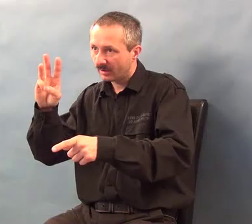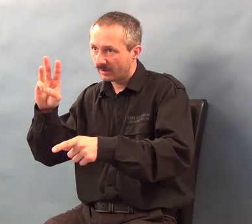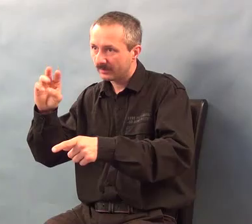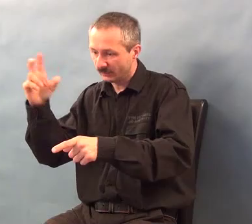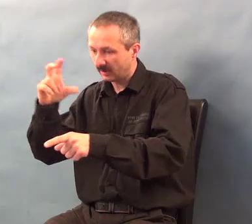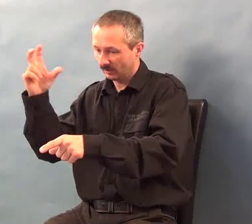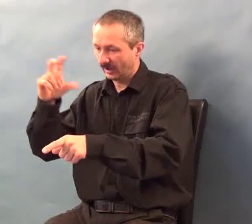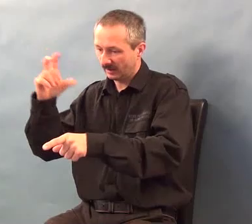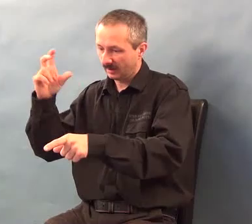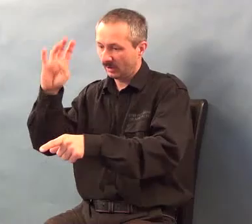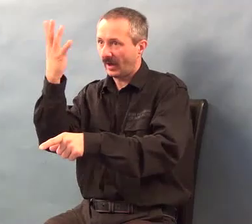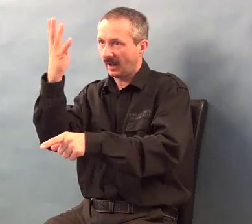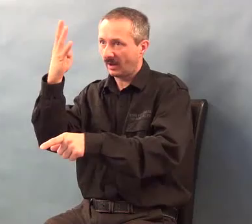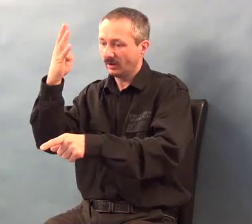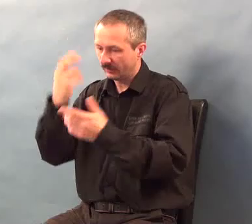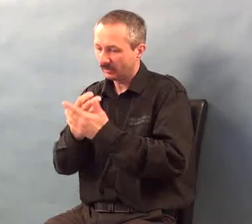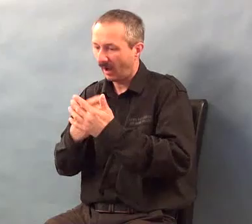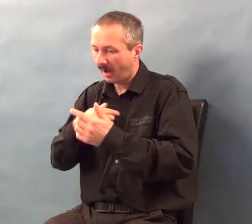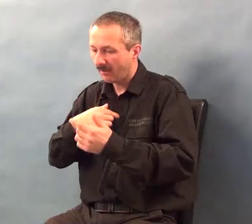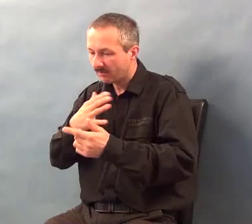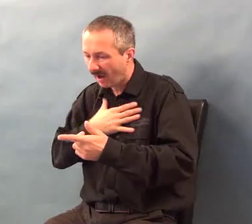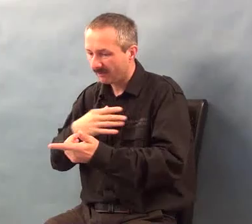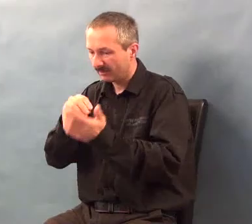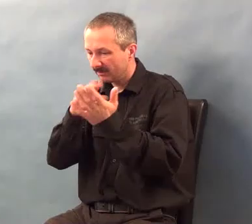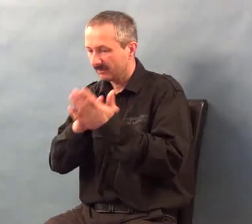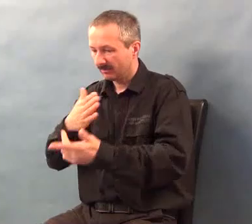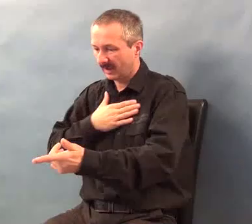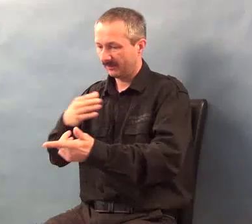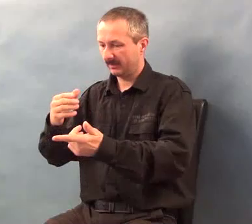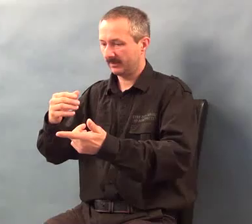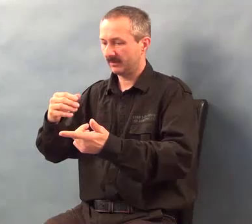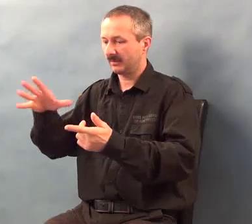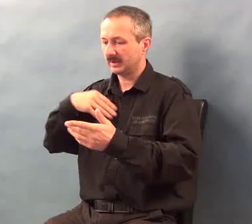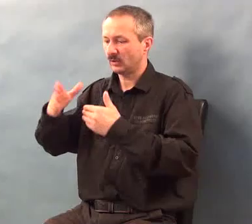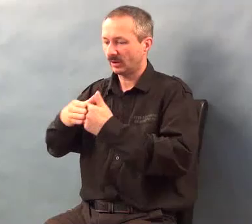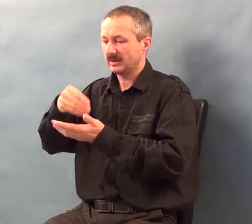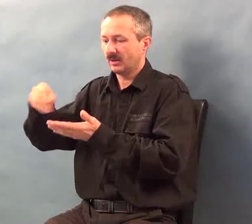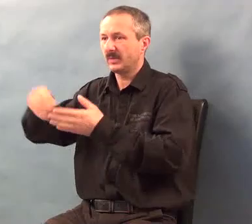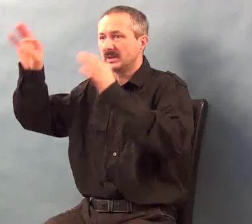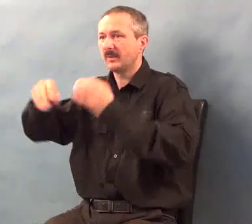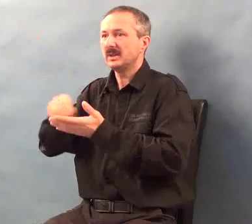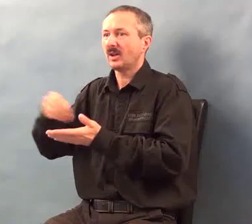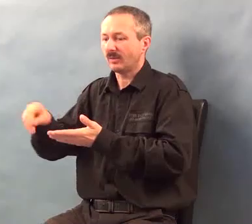Mam zapisane, że w czwartek, czwartego lutego mam zakupy razem z moją żoną.